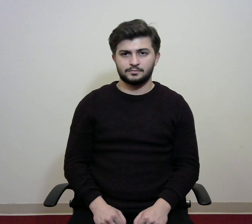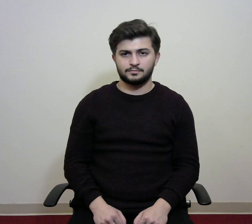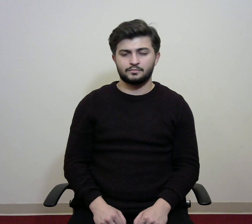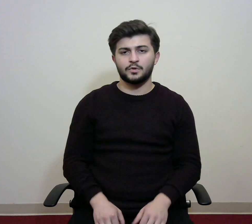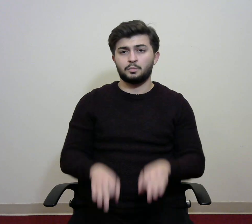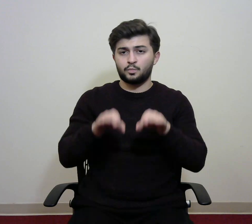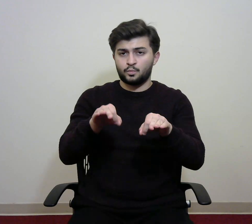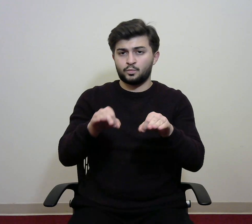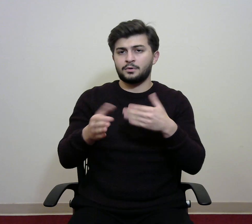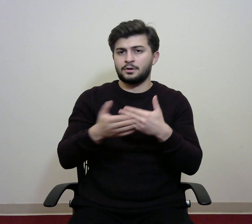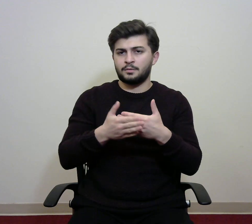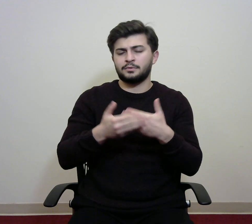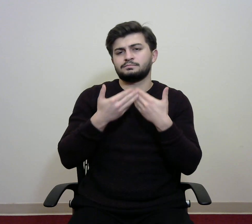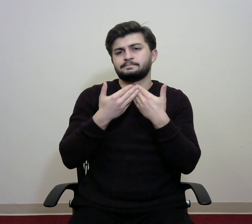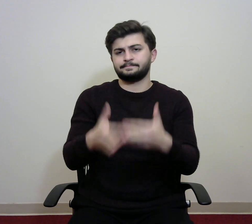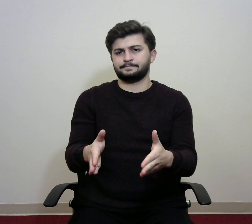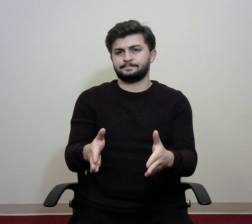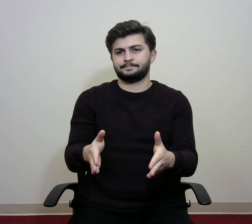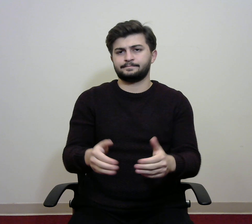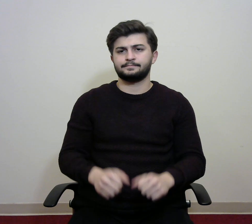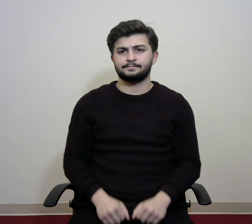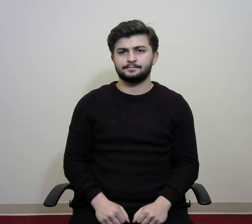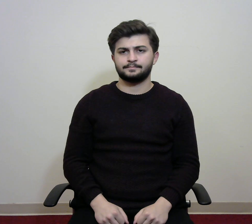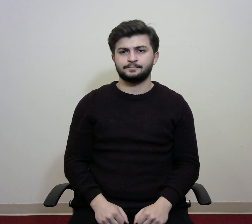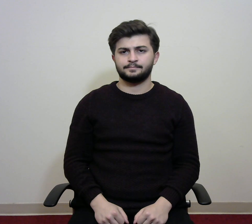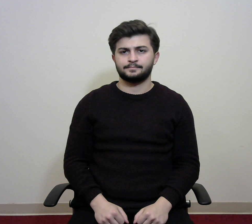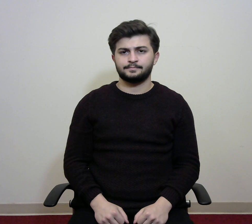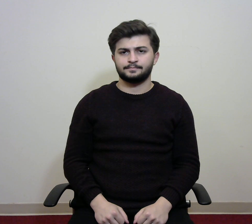Maşının qapısı açıqdır